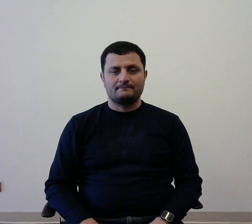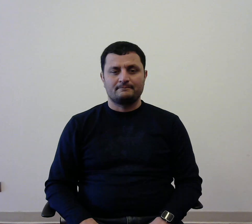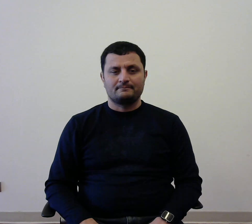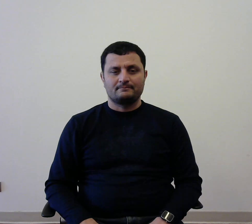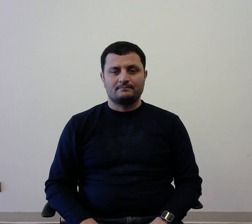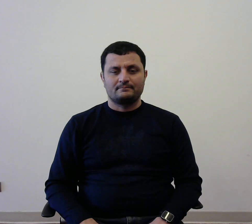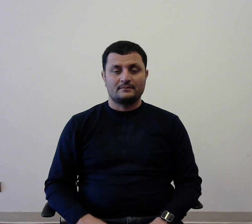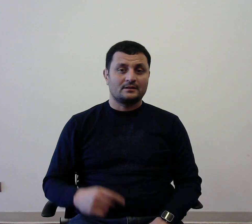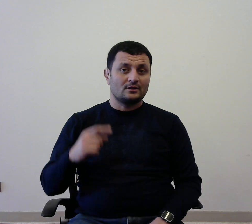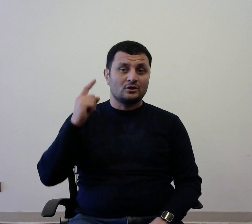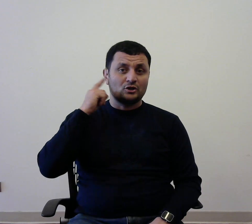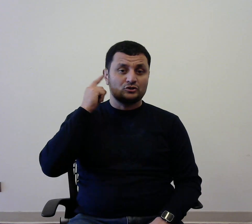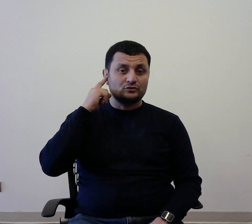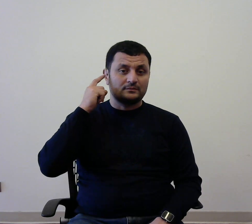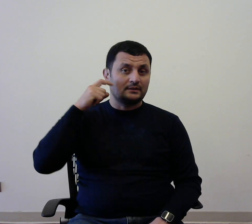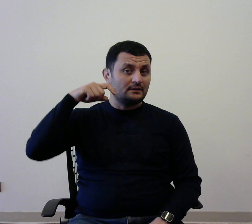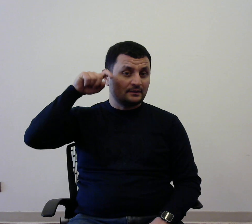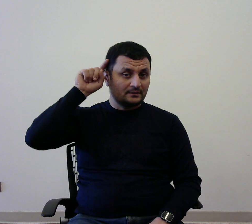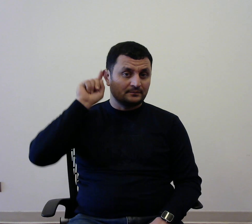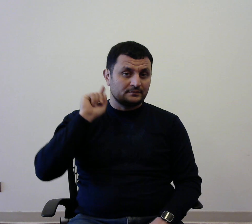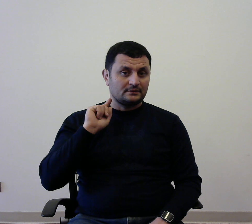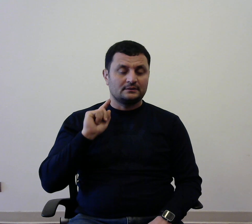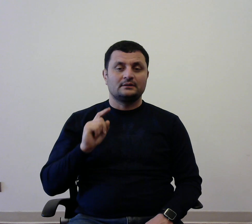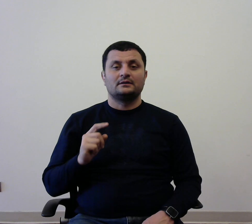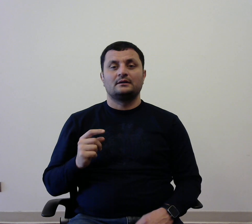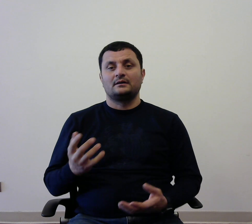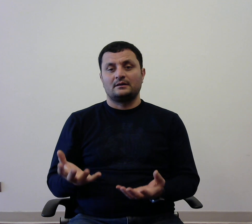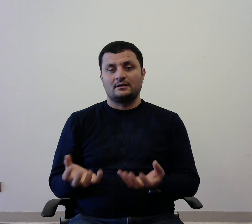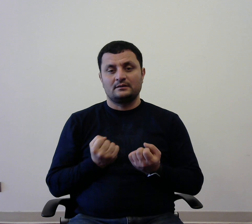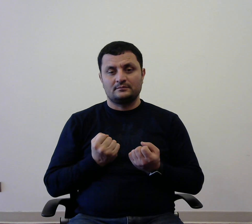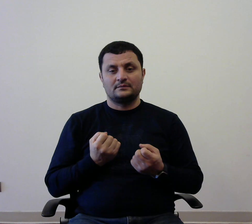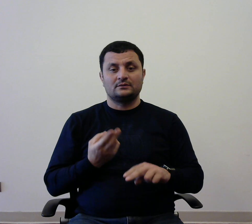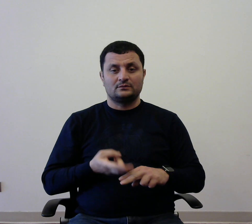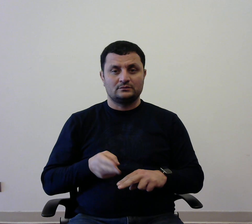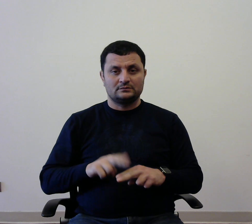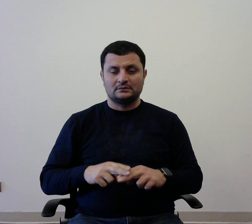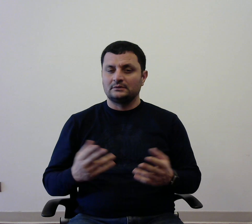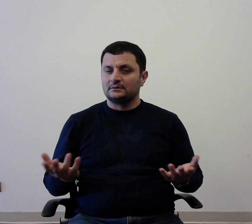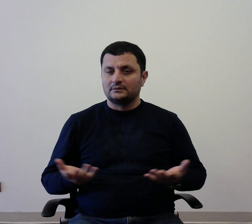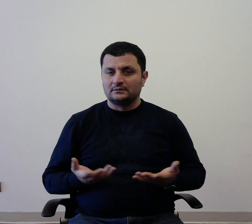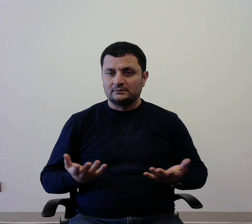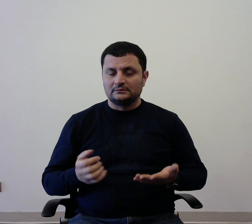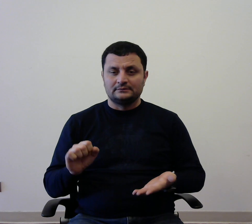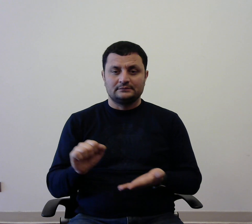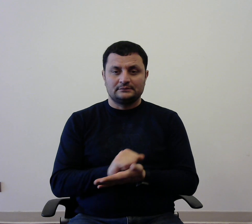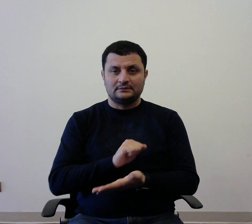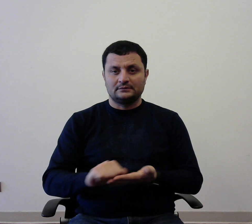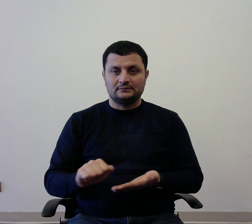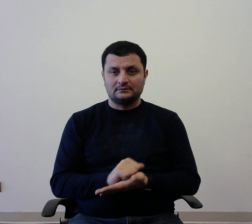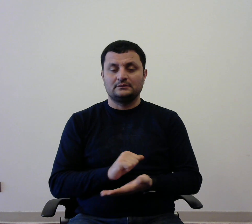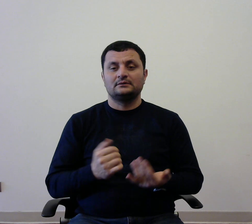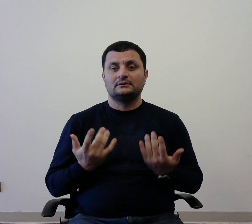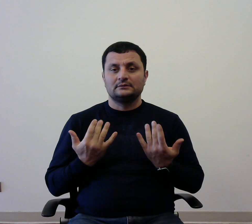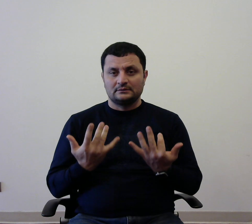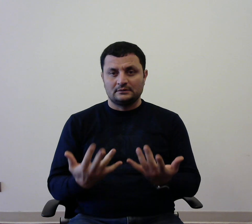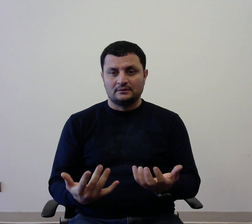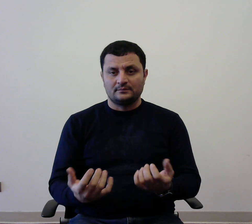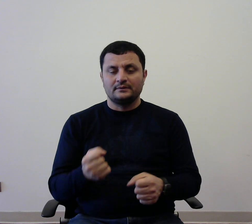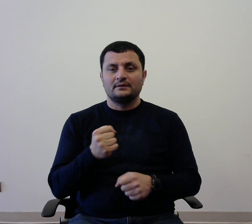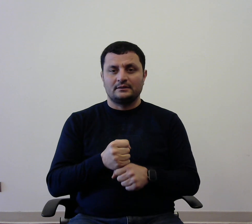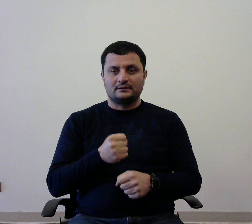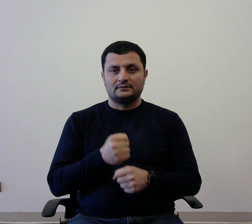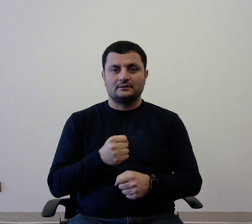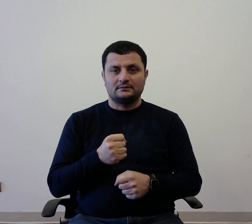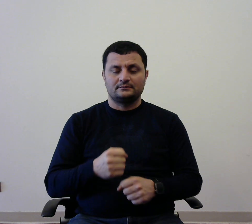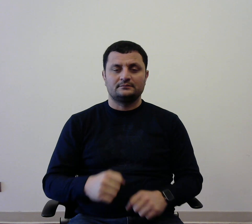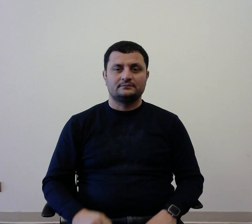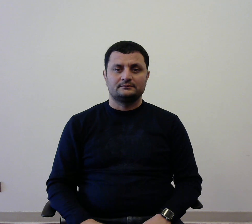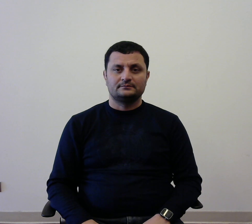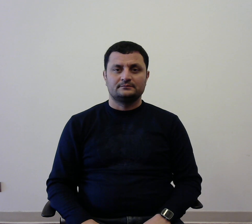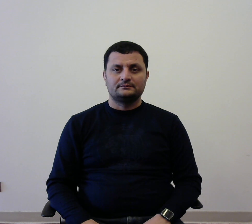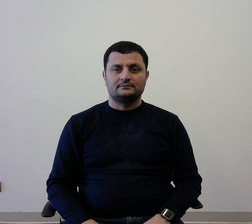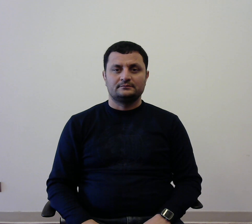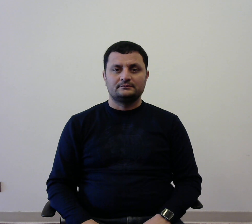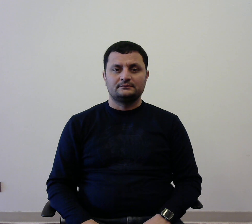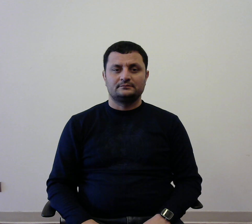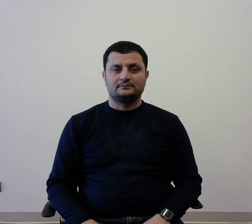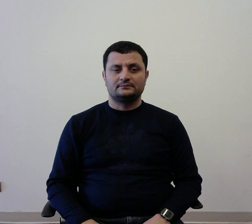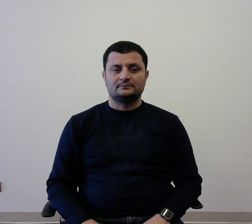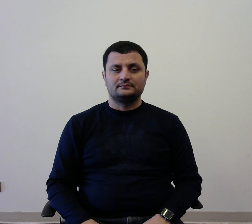Eşitmə aparatı alınması üçün hansı sənədlər tələb edilir?